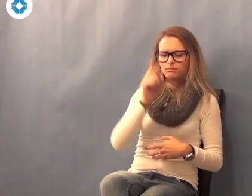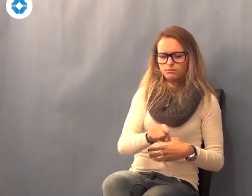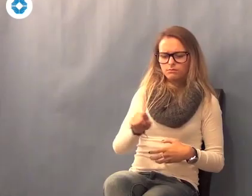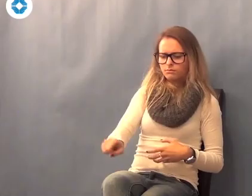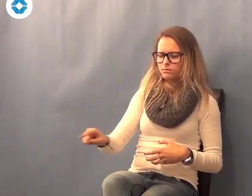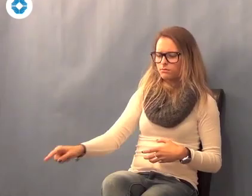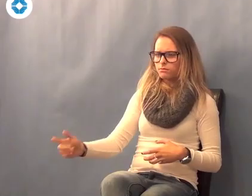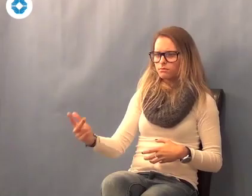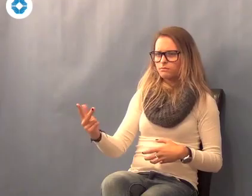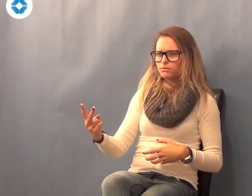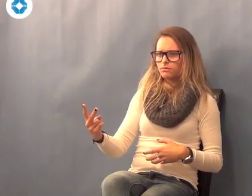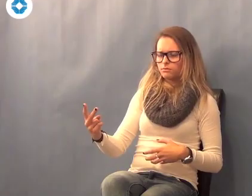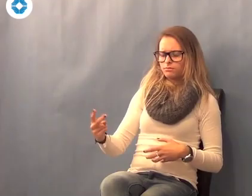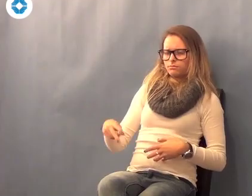Zaczął liczyć, miał trzy kosze, a są dwa.